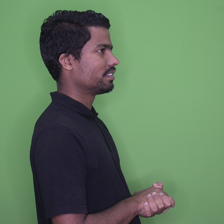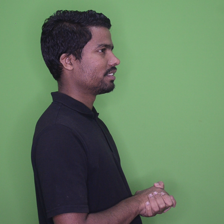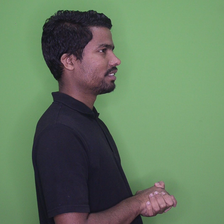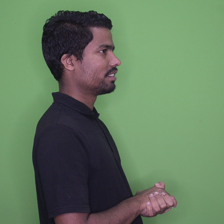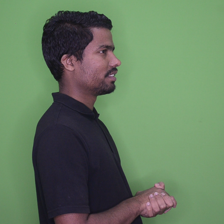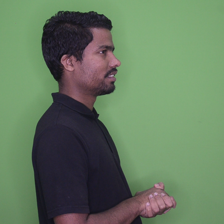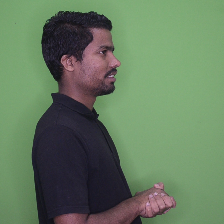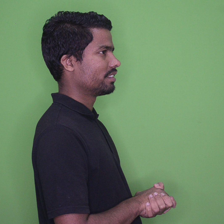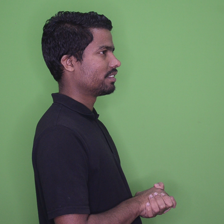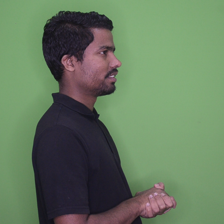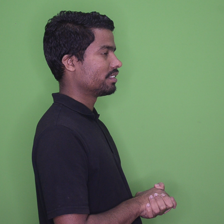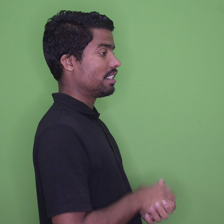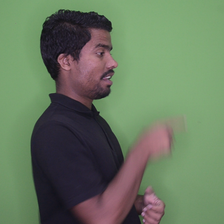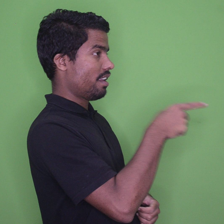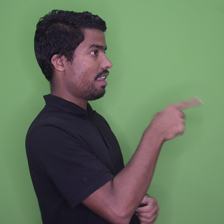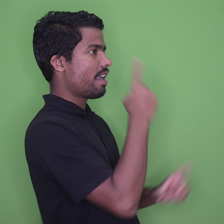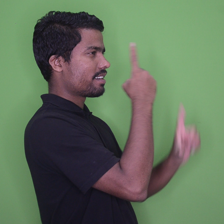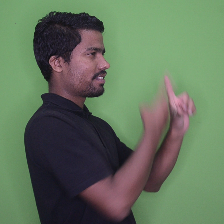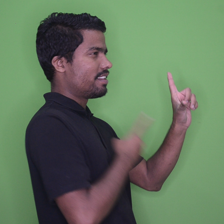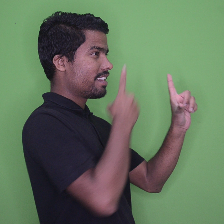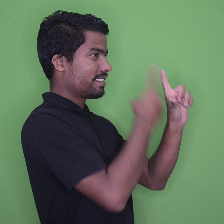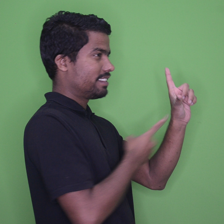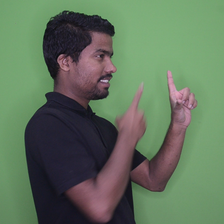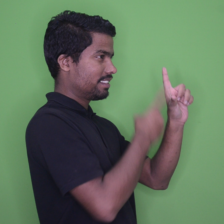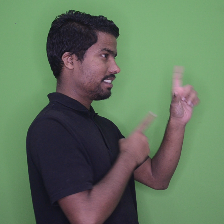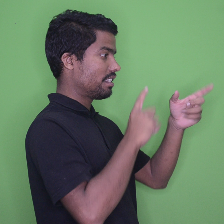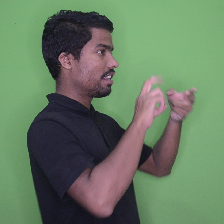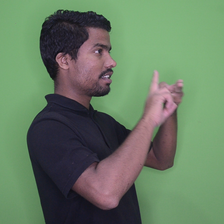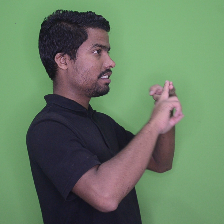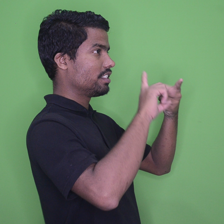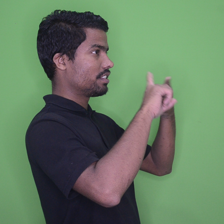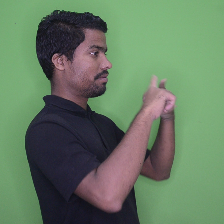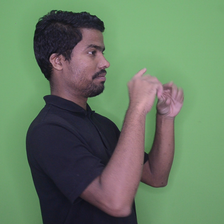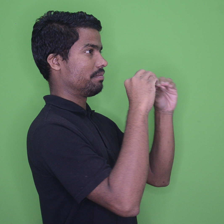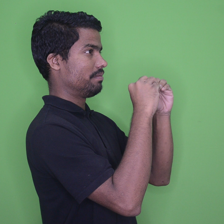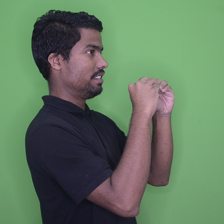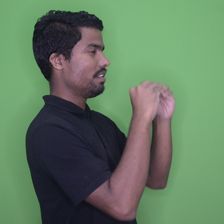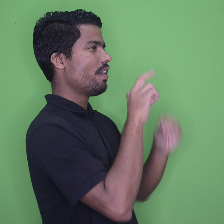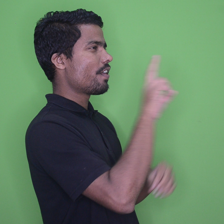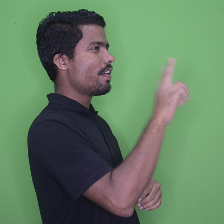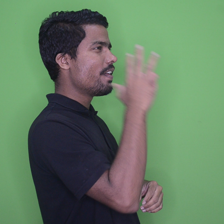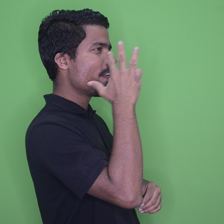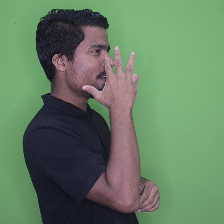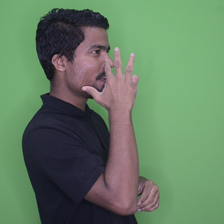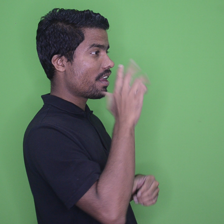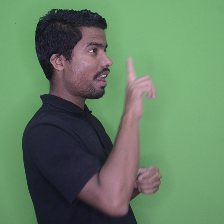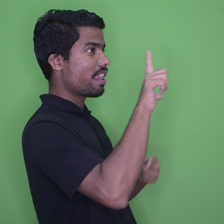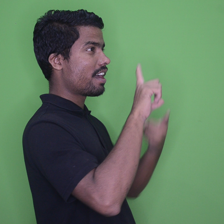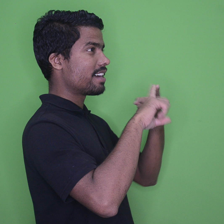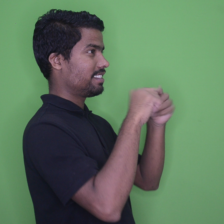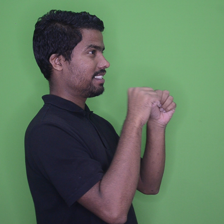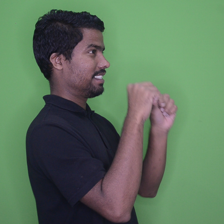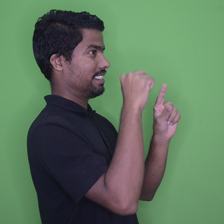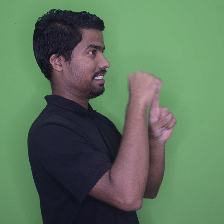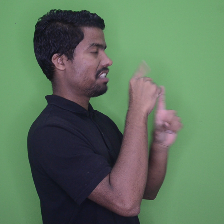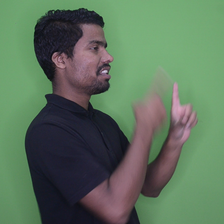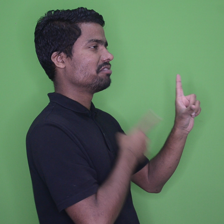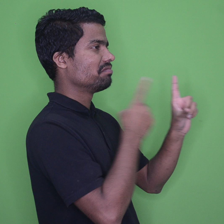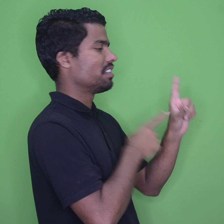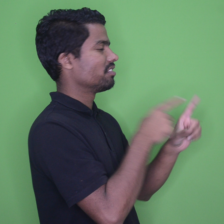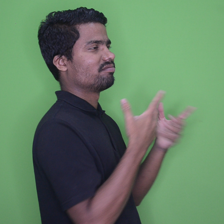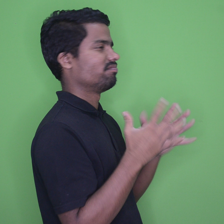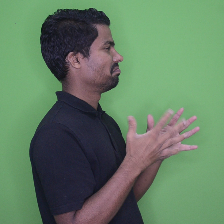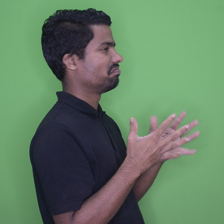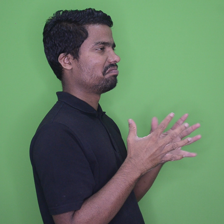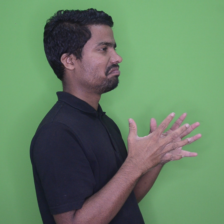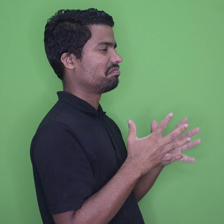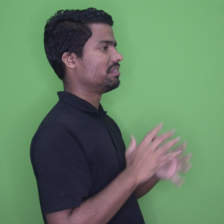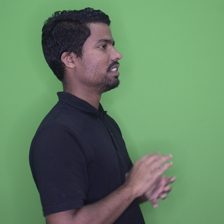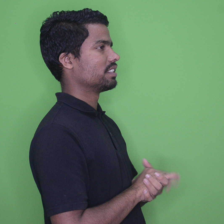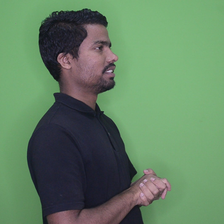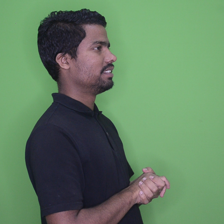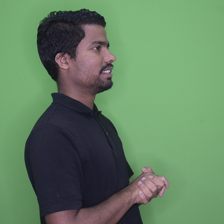this is not a leap year